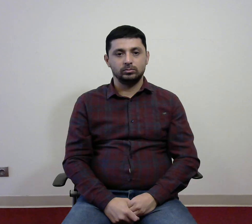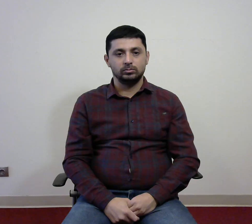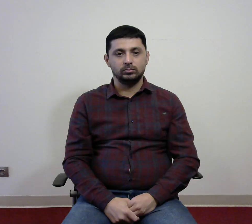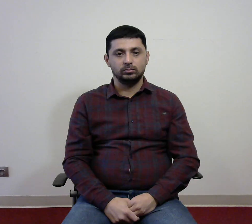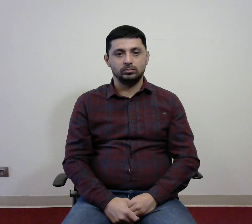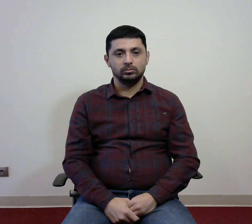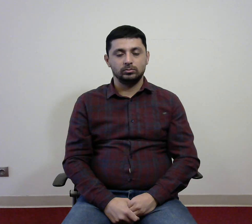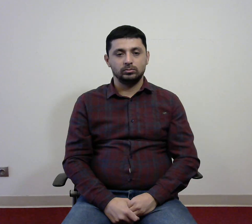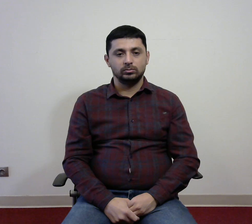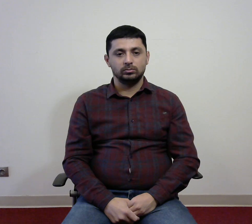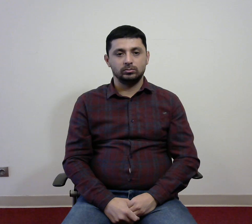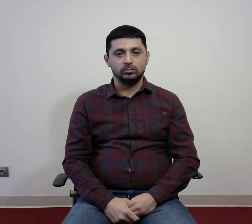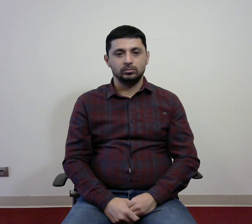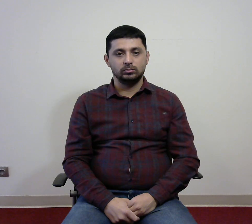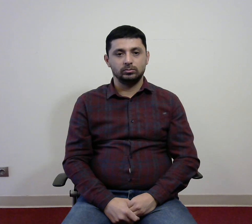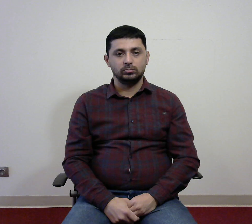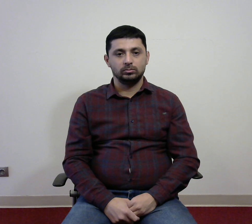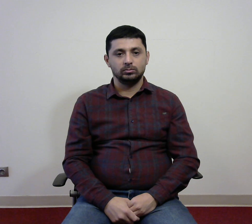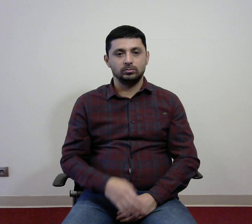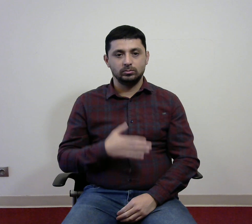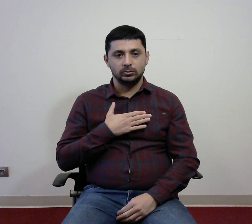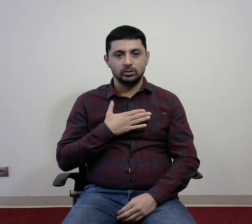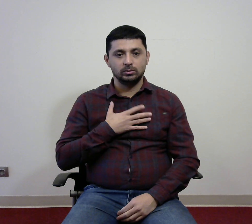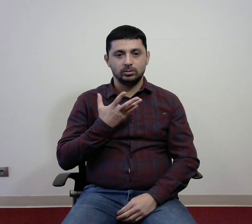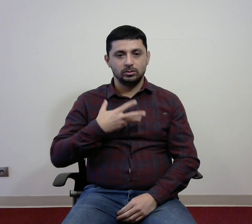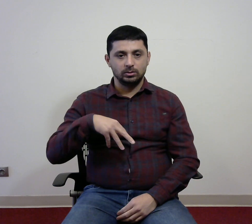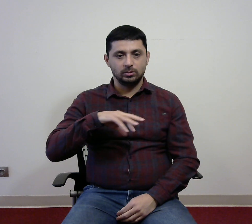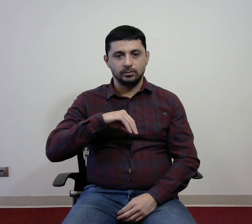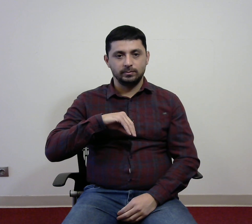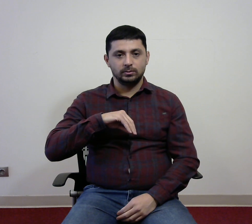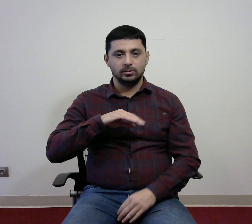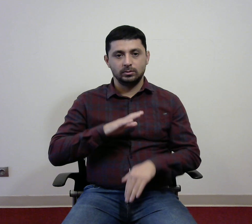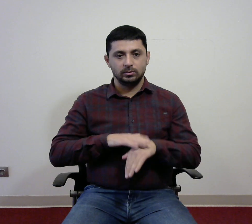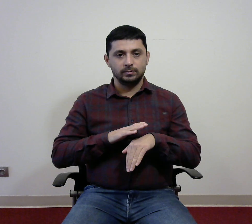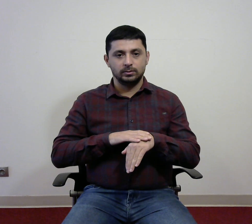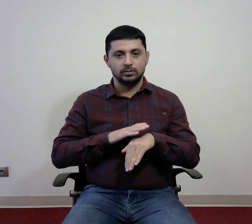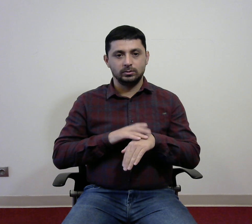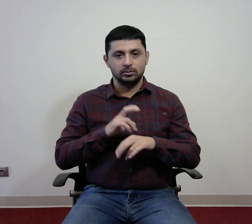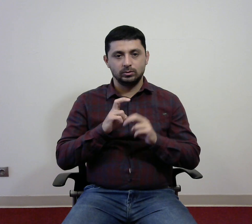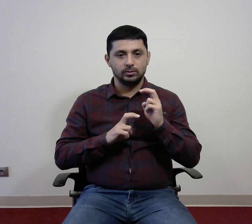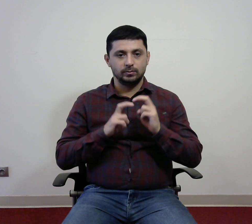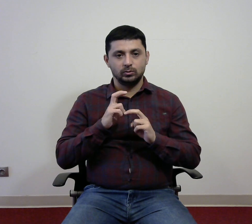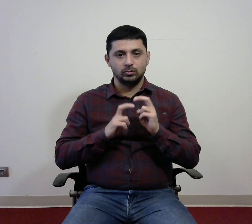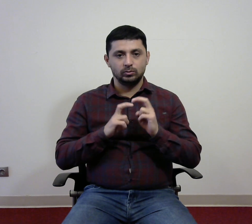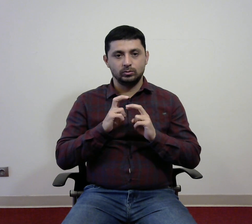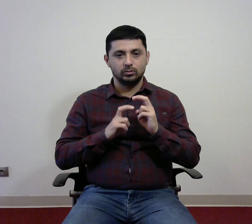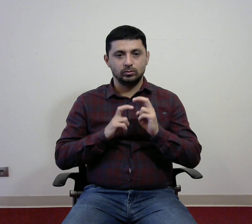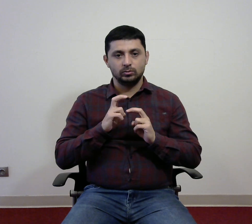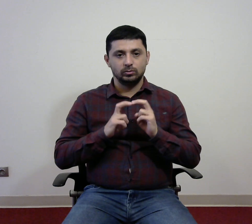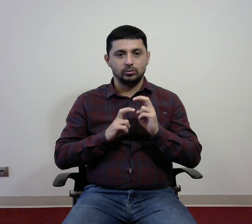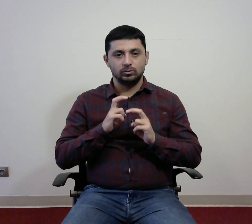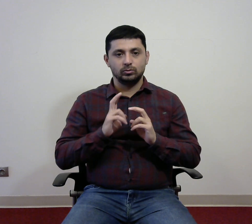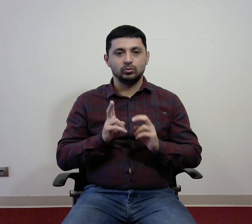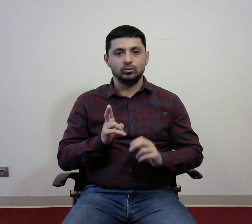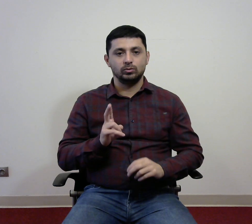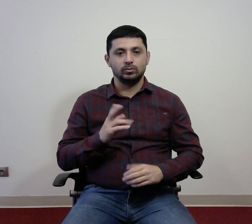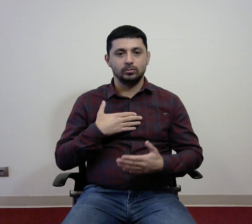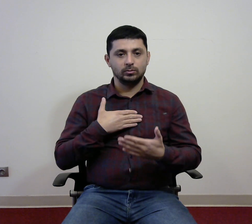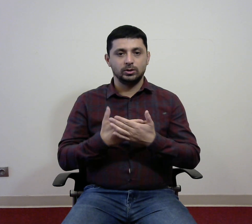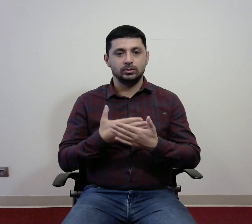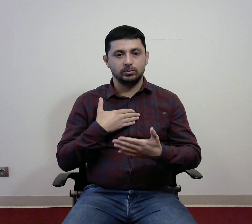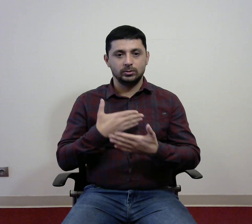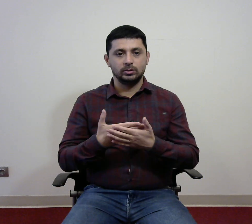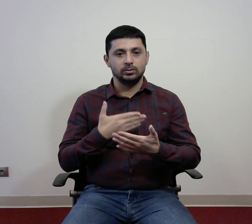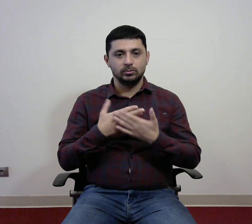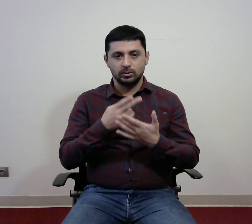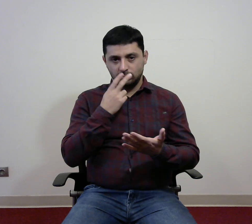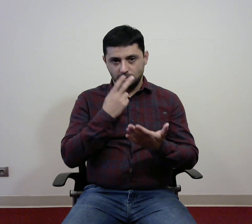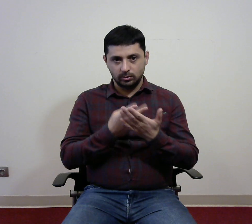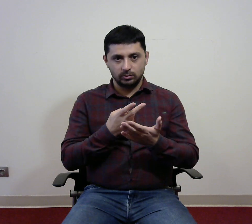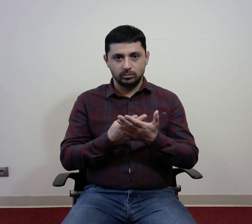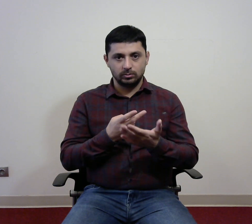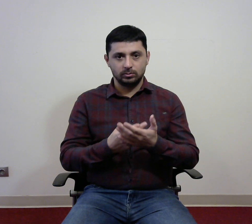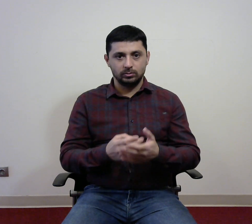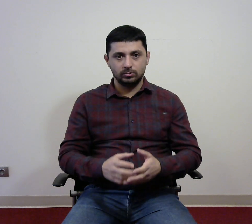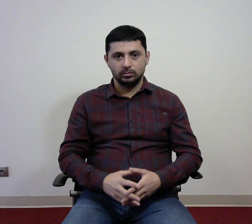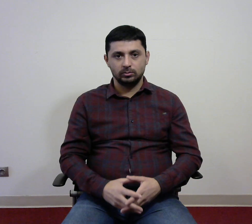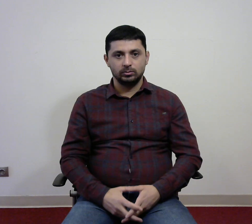Biz özəl şirkət kimi fəaliyyət göstəririk